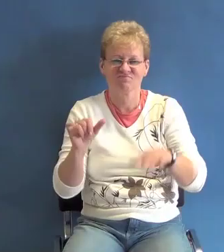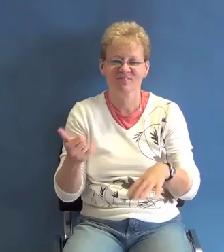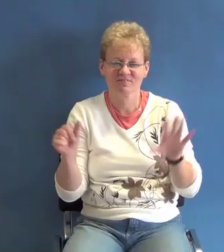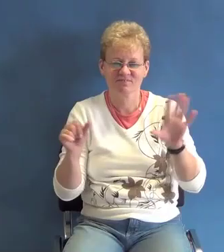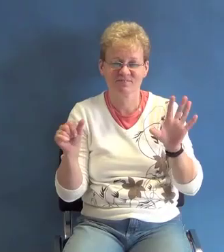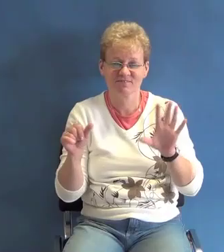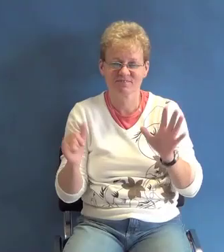Do szóstej, jak?